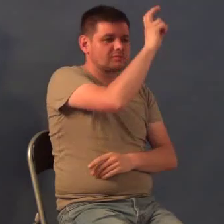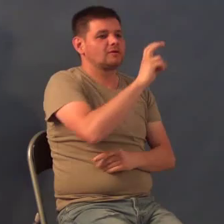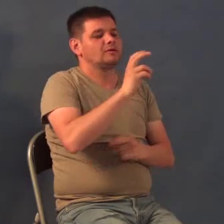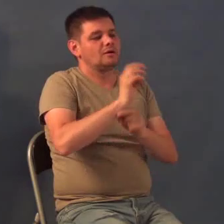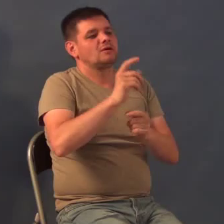Akurat...